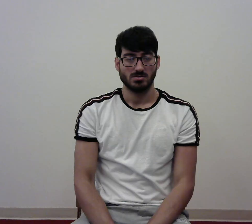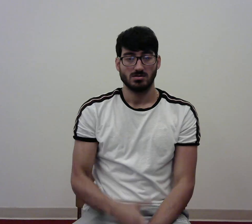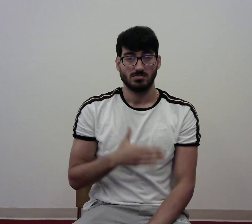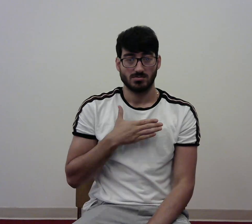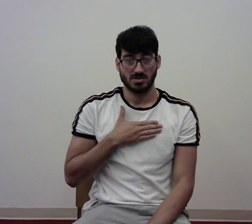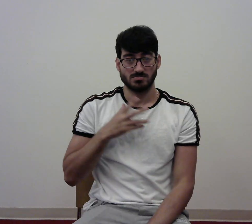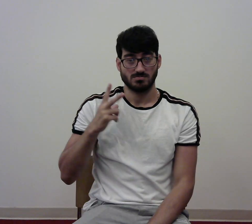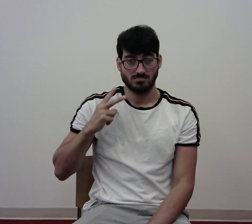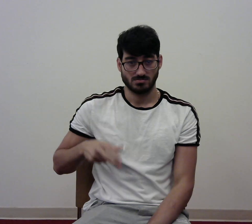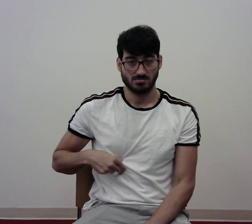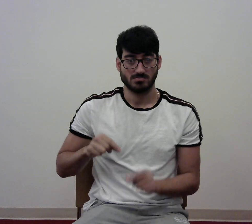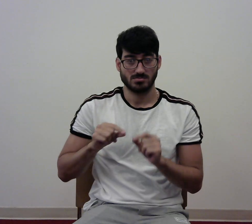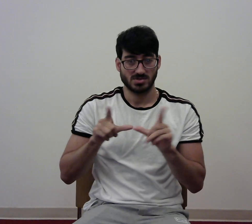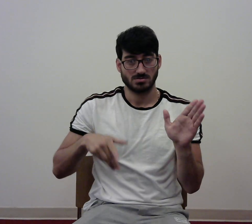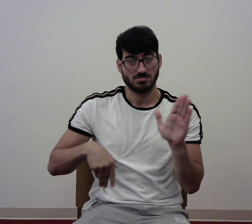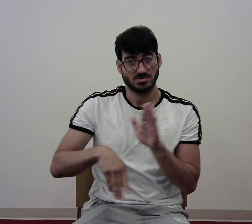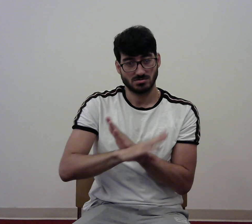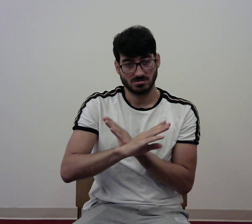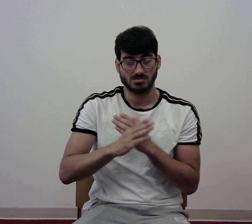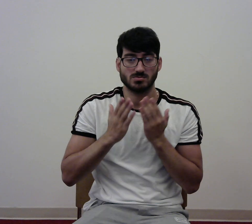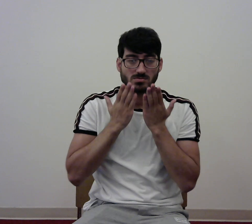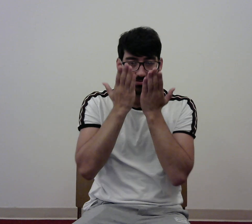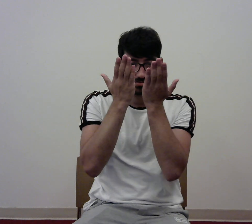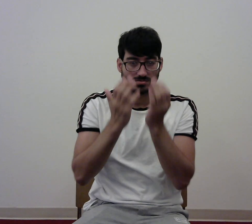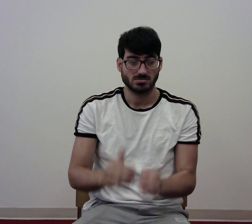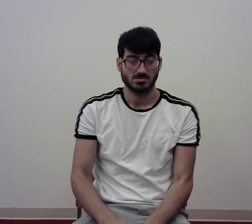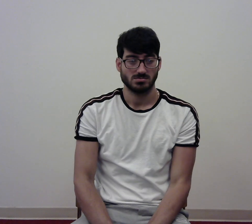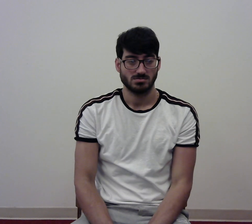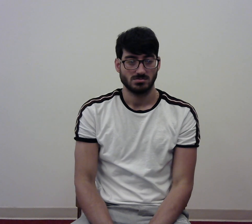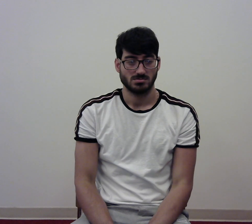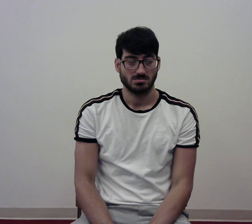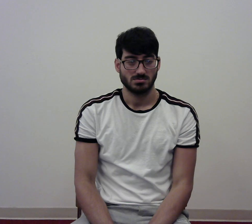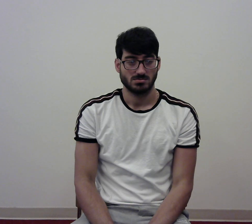Mənim qızım məktəbə gedir, oxuyur